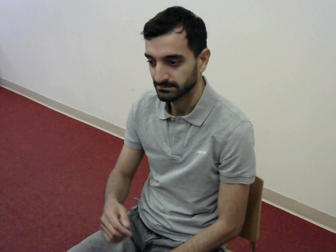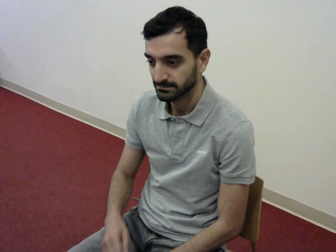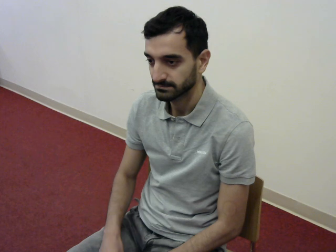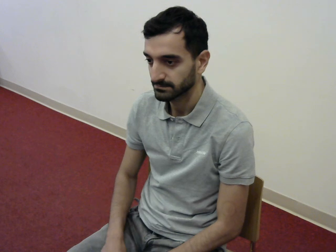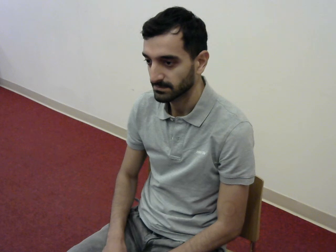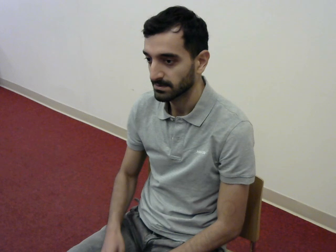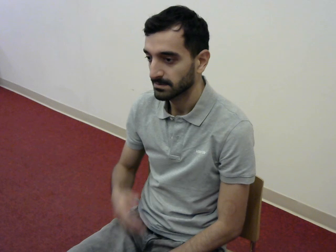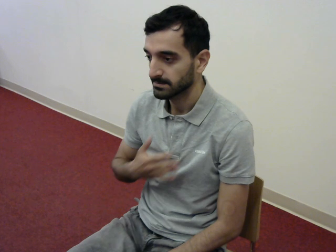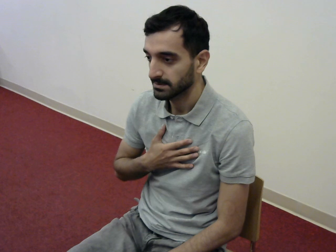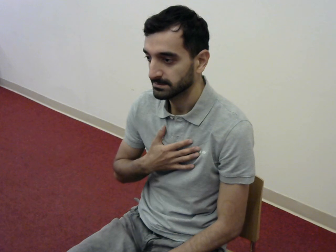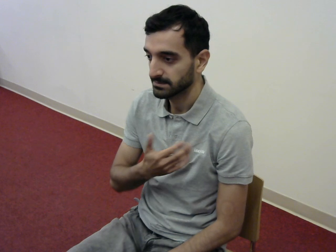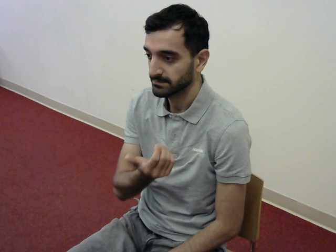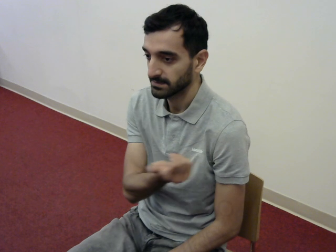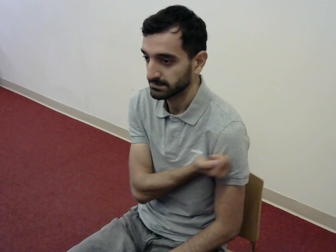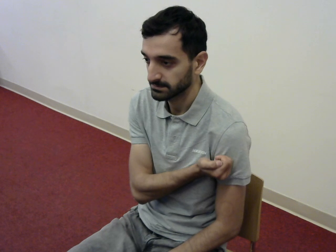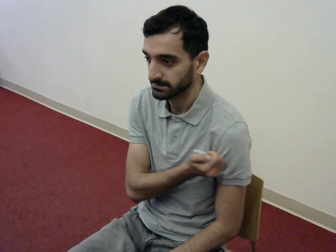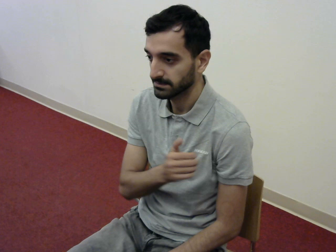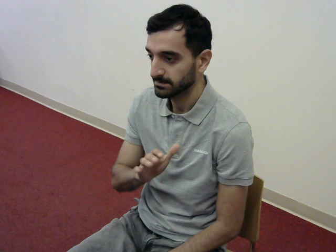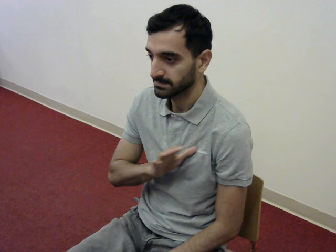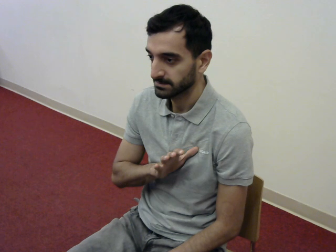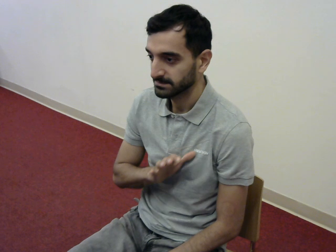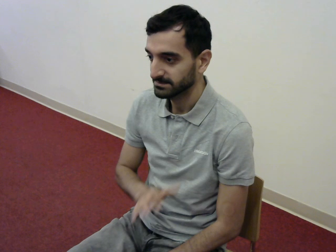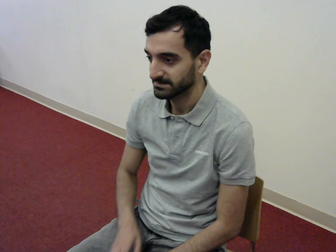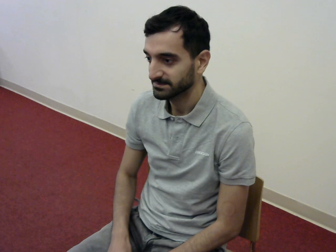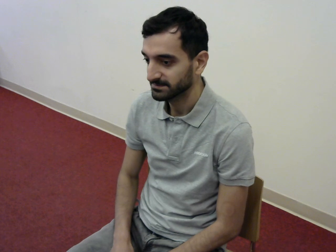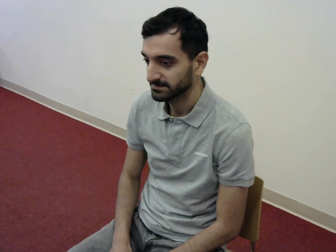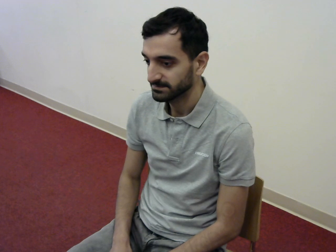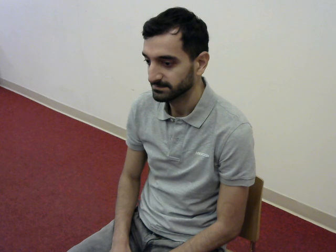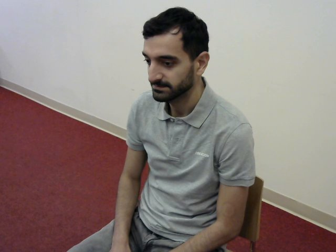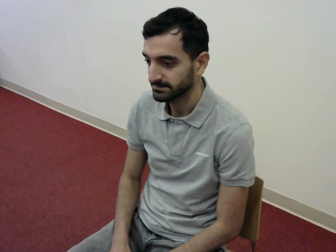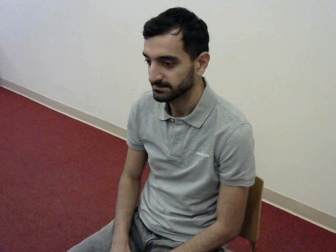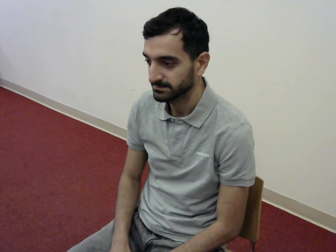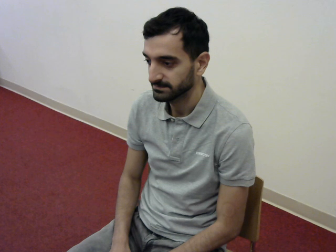Mən vaksin vurdurmuşam